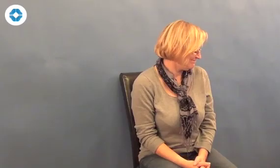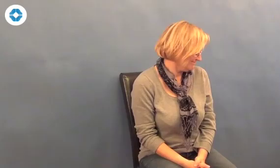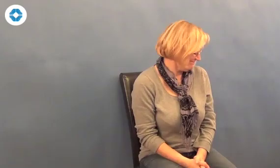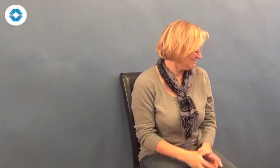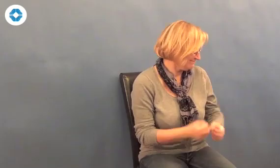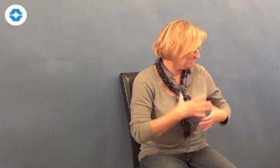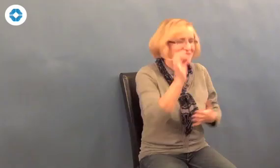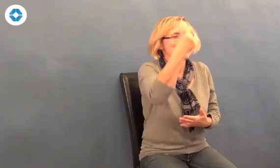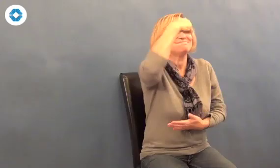A dobrze, połknął, zapomniałam o tym.